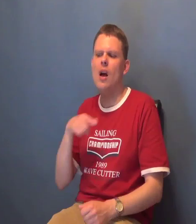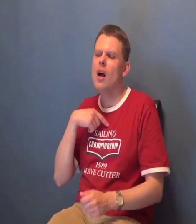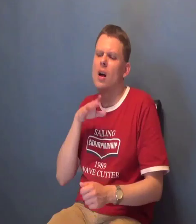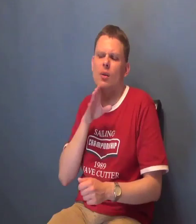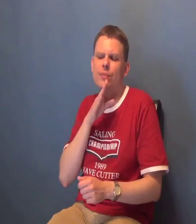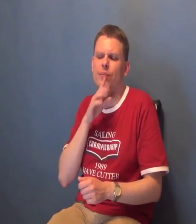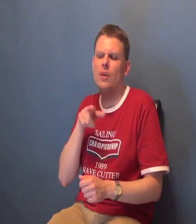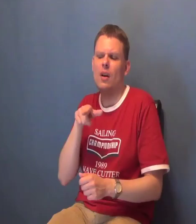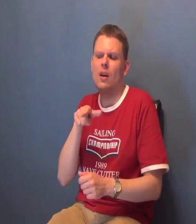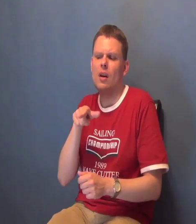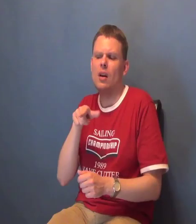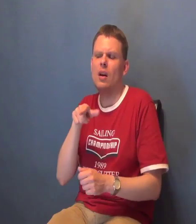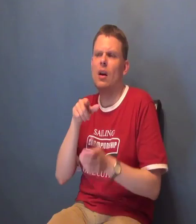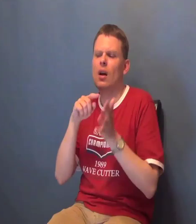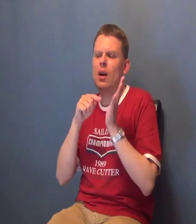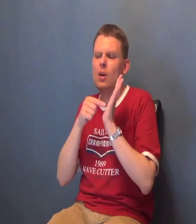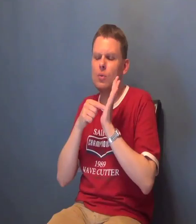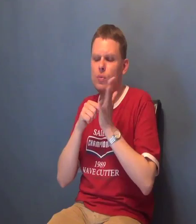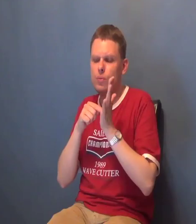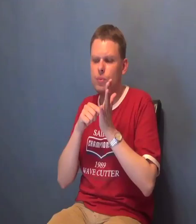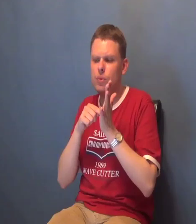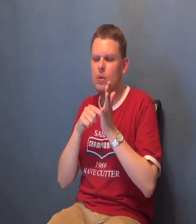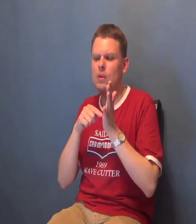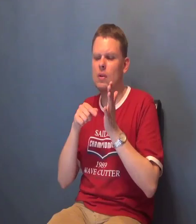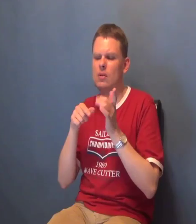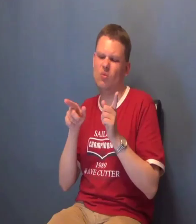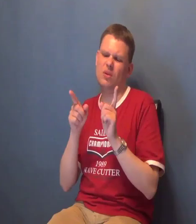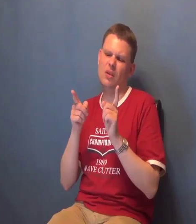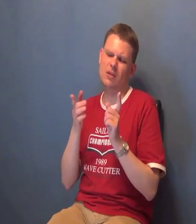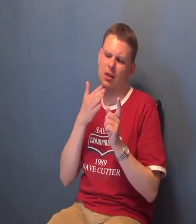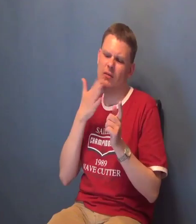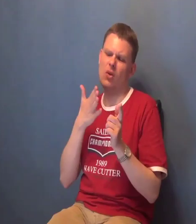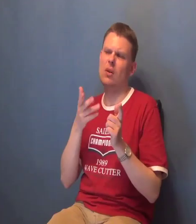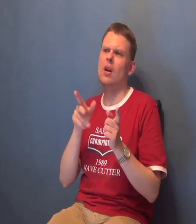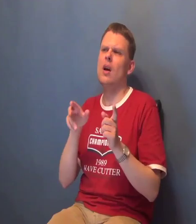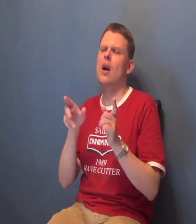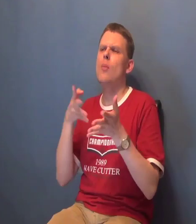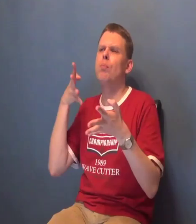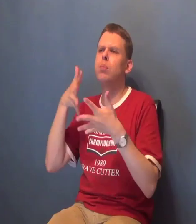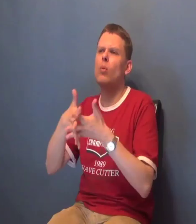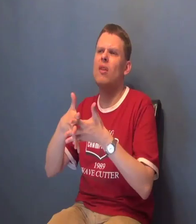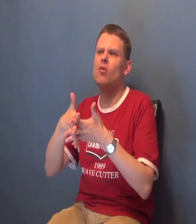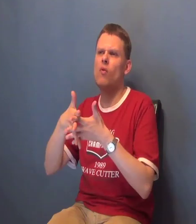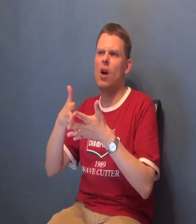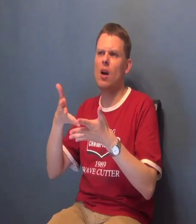Dla mnie chyba oznacza to, że ta wentylacja to promieniowanie.